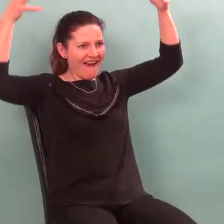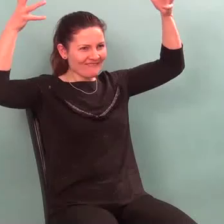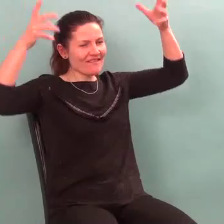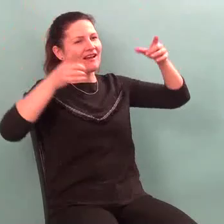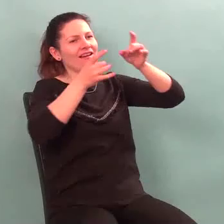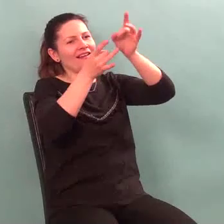Strzela.